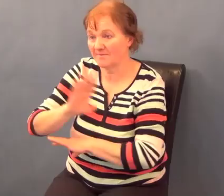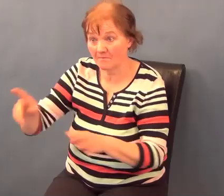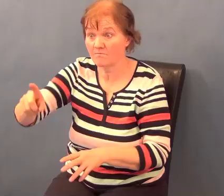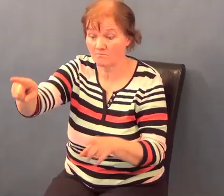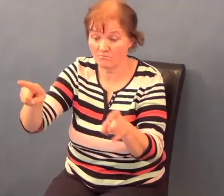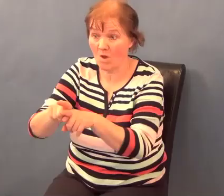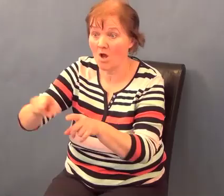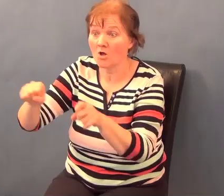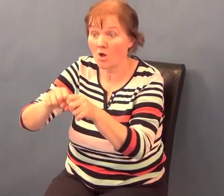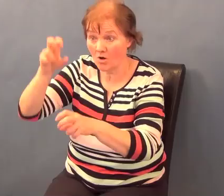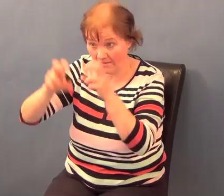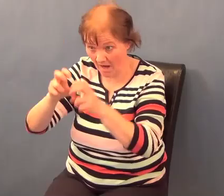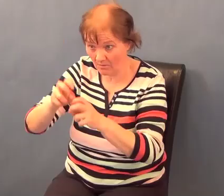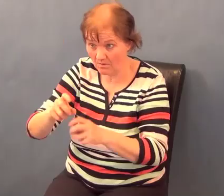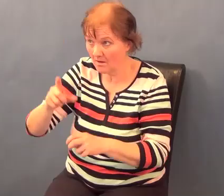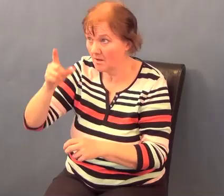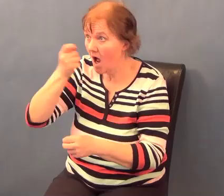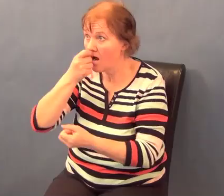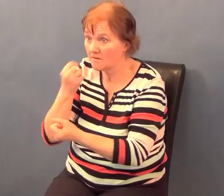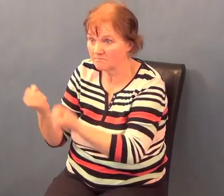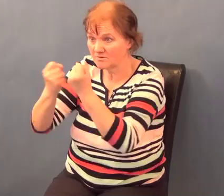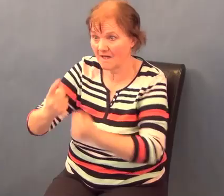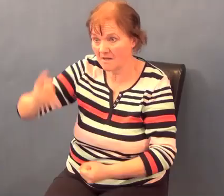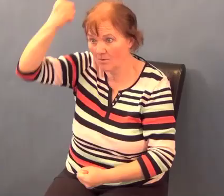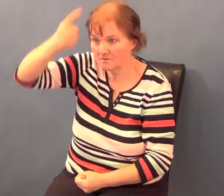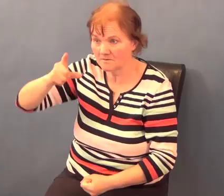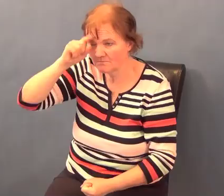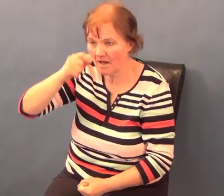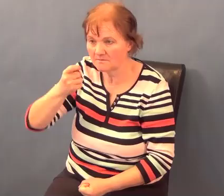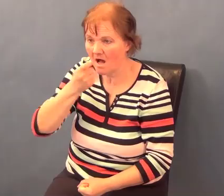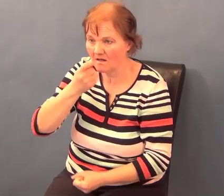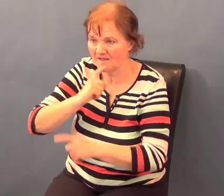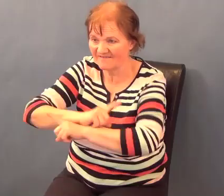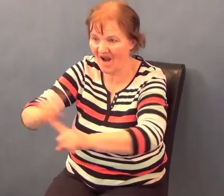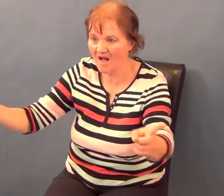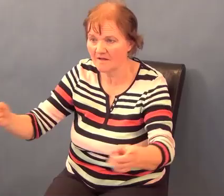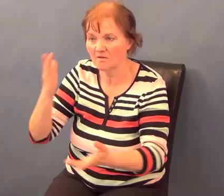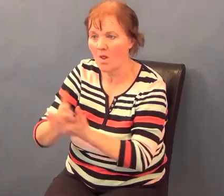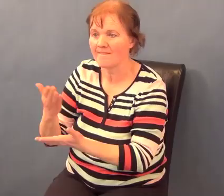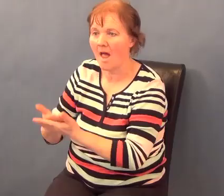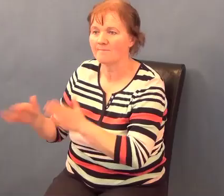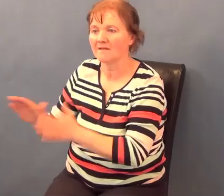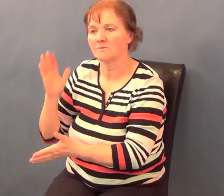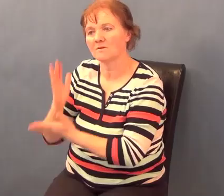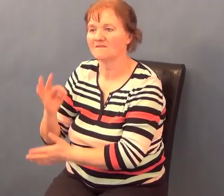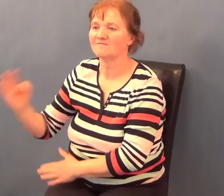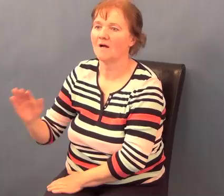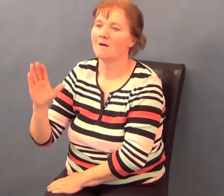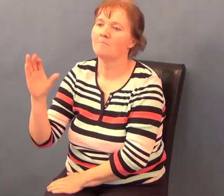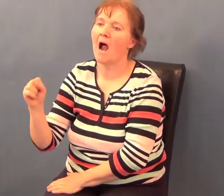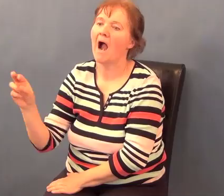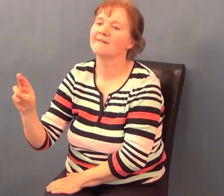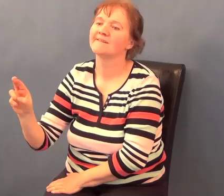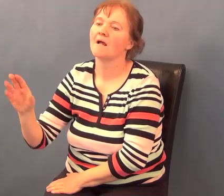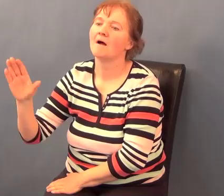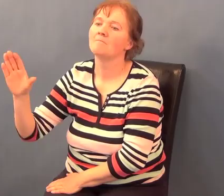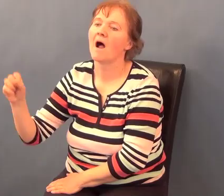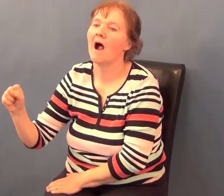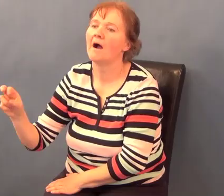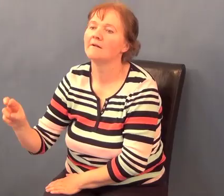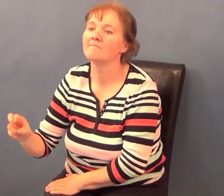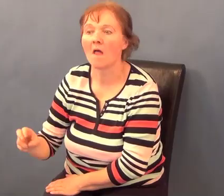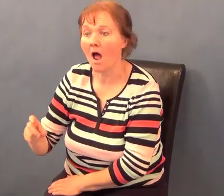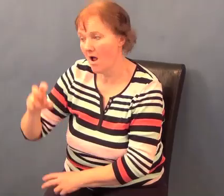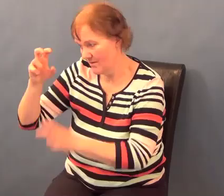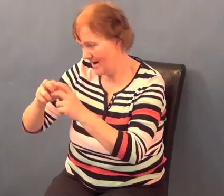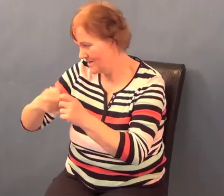Tak samo w hotelu, nie wolno zabierać jedzenie na górę, tylko jeść w restauracji hotelowej.